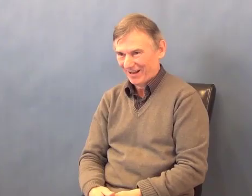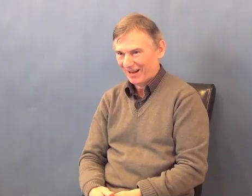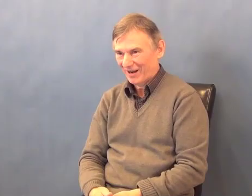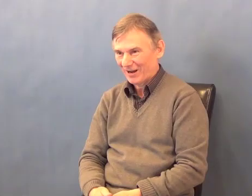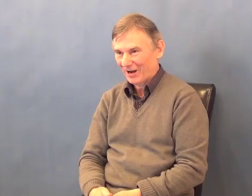Tak.